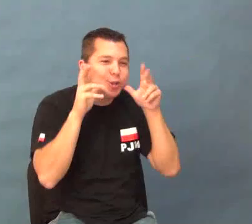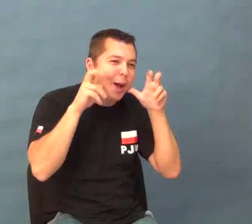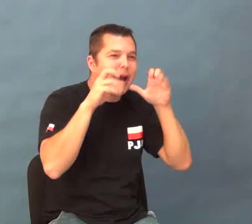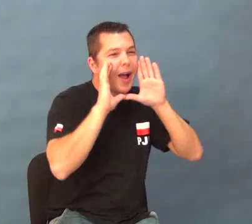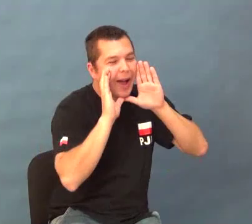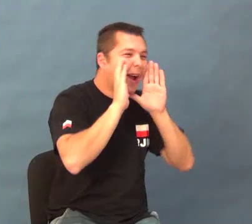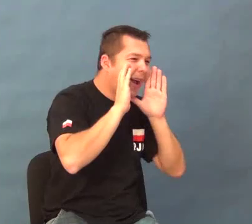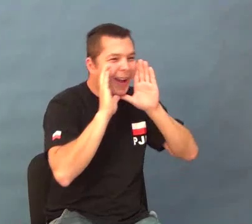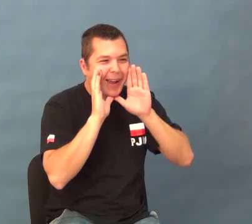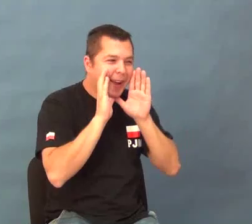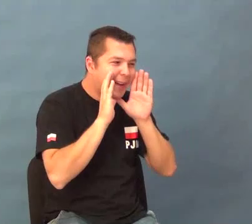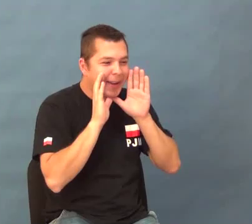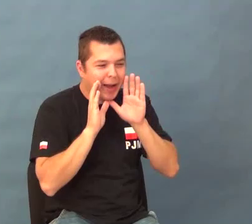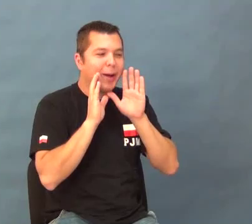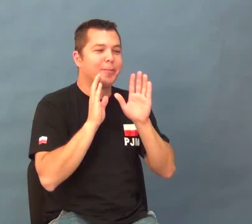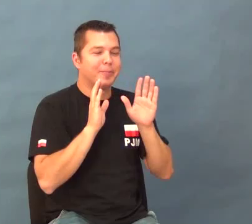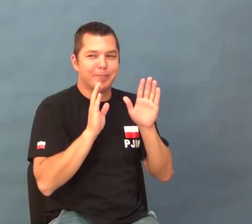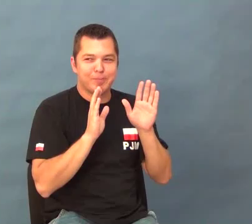Wołają.